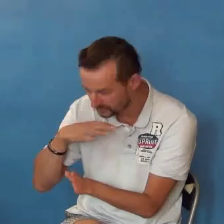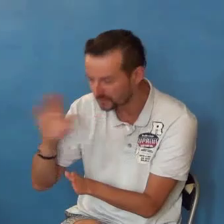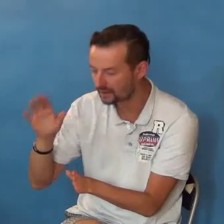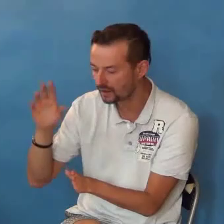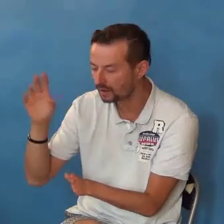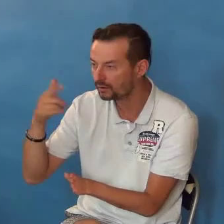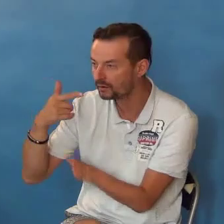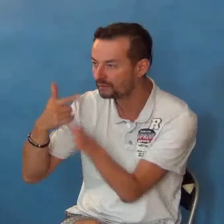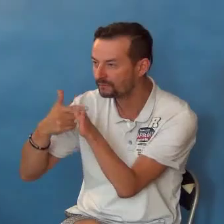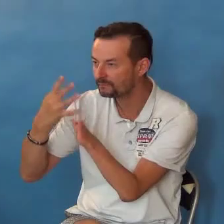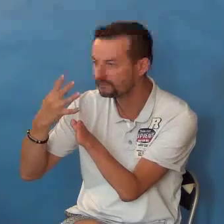Dwudziesty czwarty.